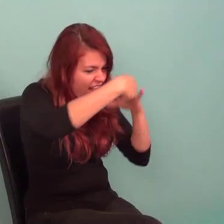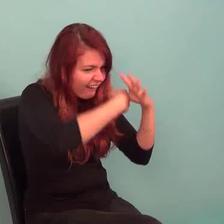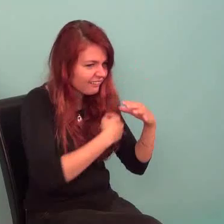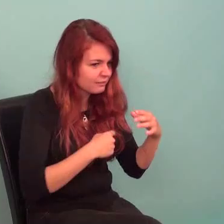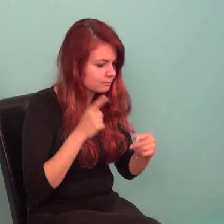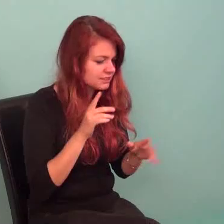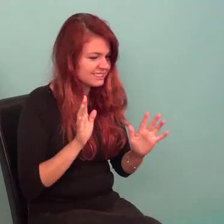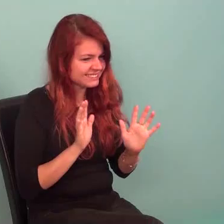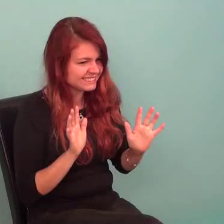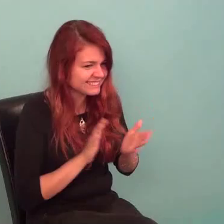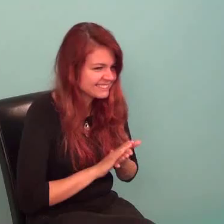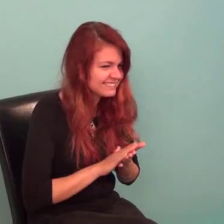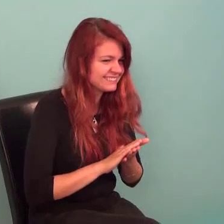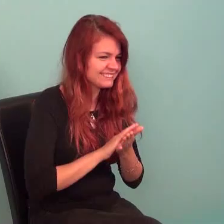Chłopiec wycofuje się i przeprasza.